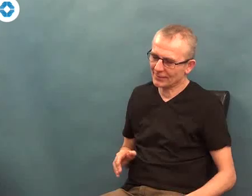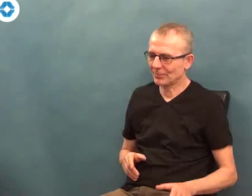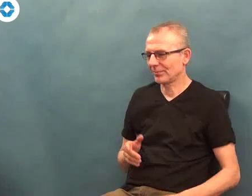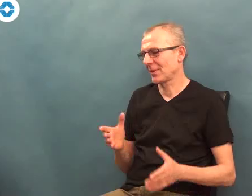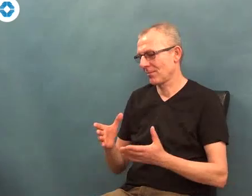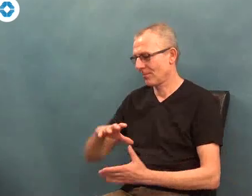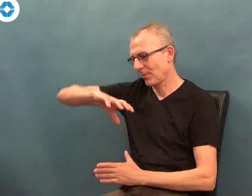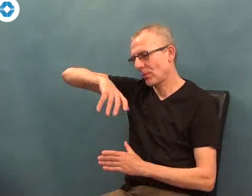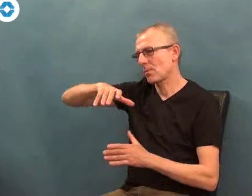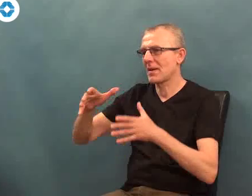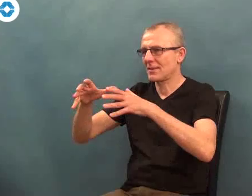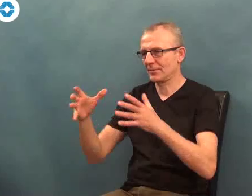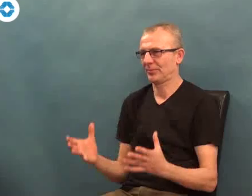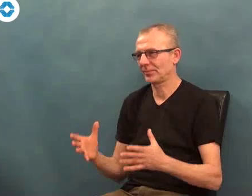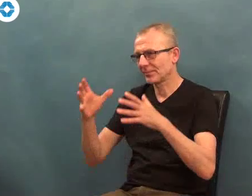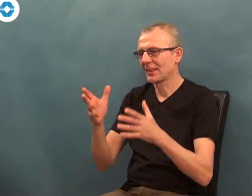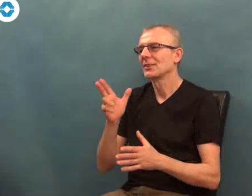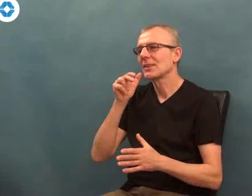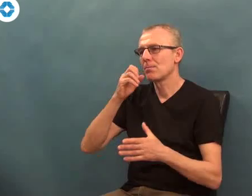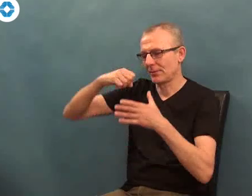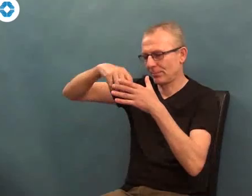Wrzucił do słoja żabę.